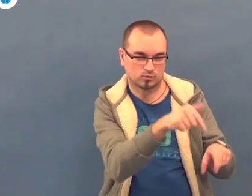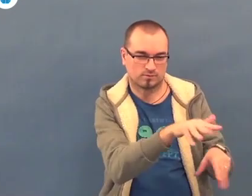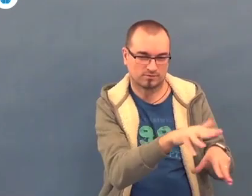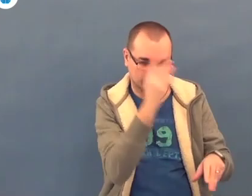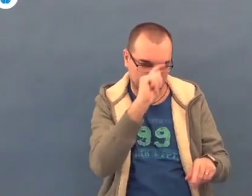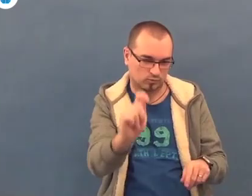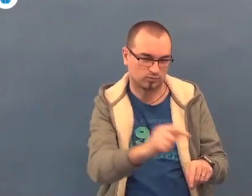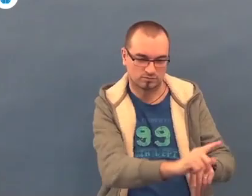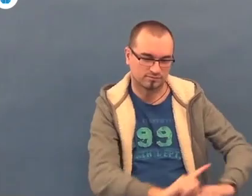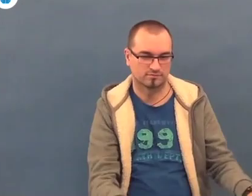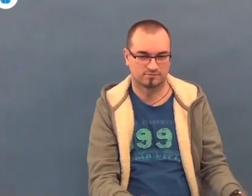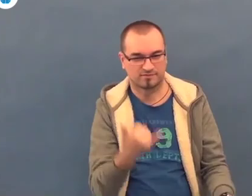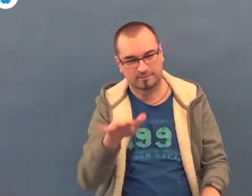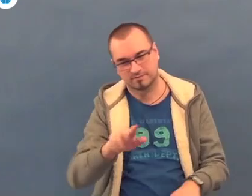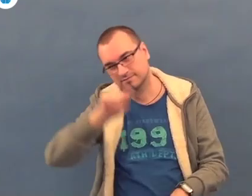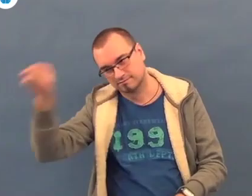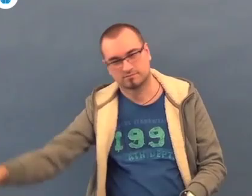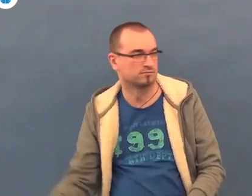Informacja o tym, że nie wolno, można iść w inne miejsce.